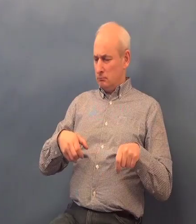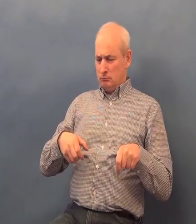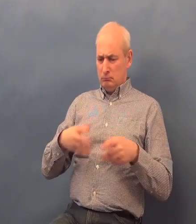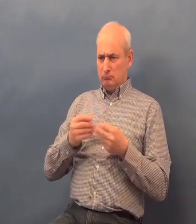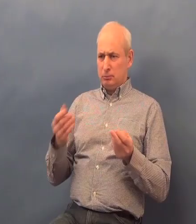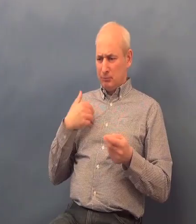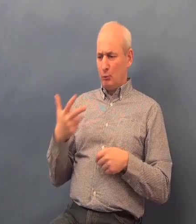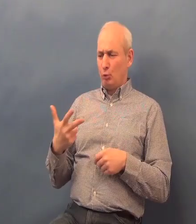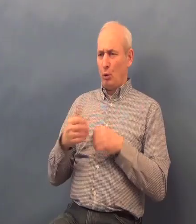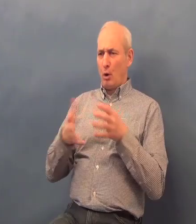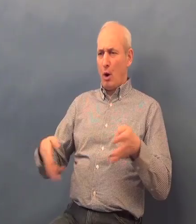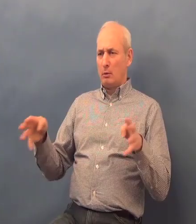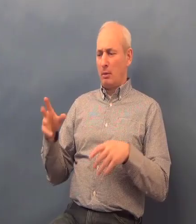Jest zdziwiony: były trzy kosze, a są dwa!